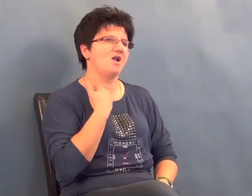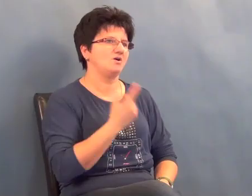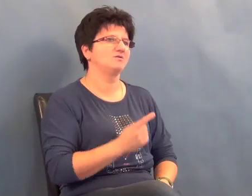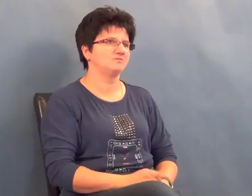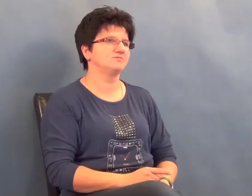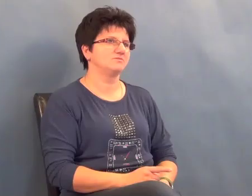Alkohol.